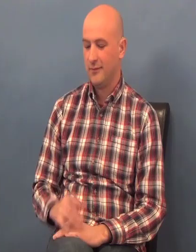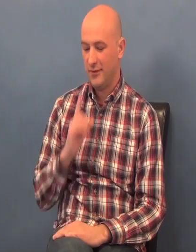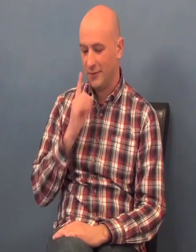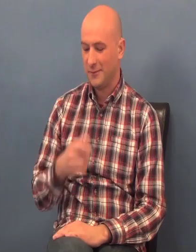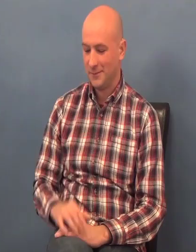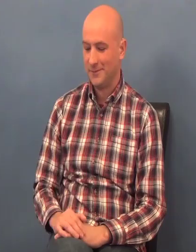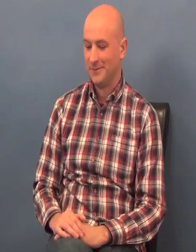Prawda.